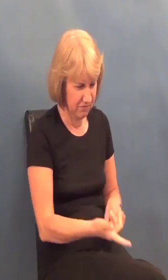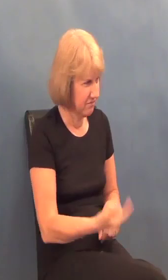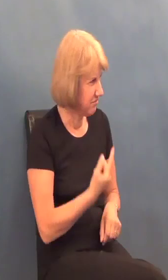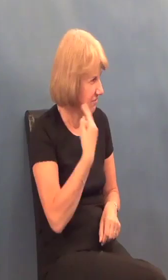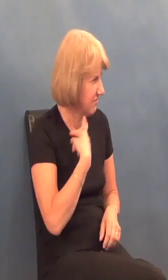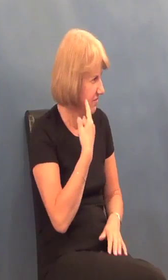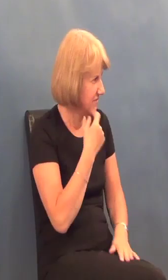Pierwsze słyszę.